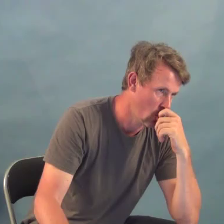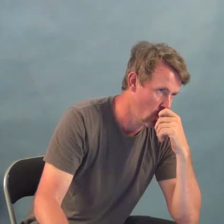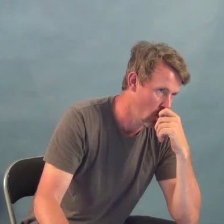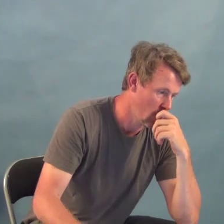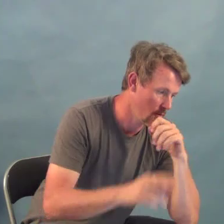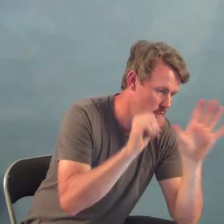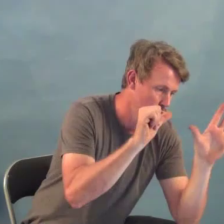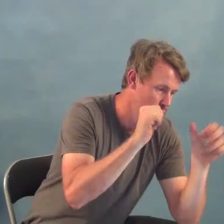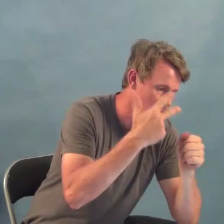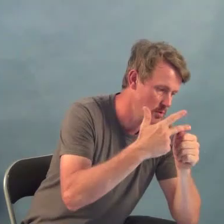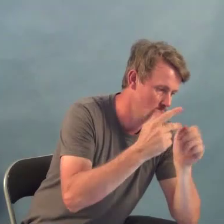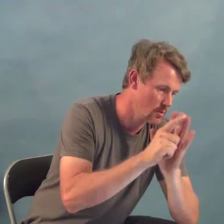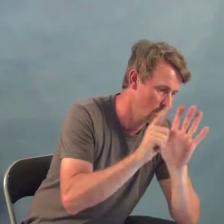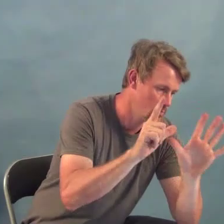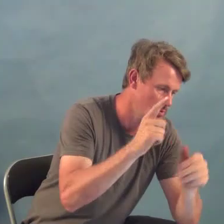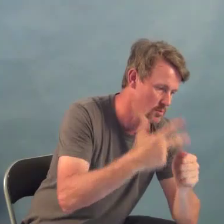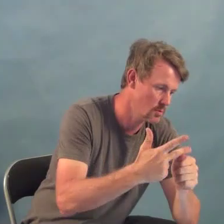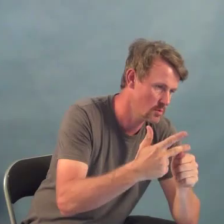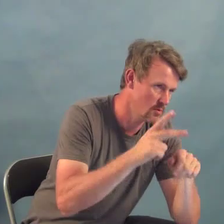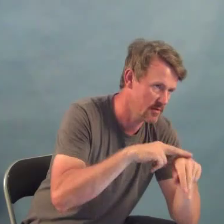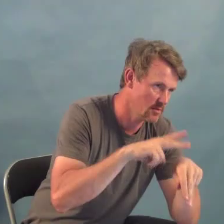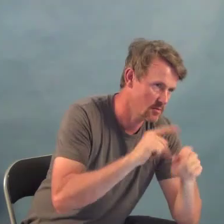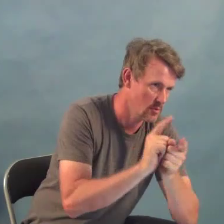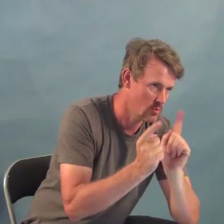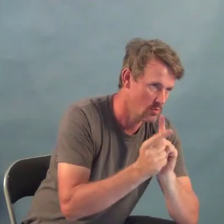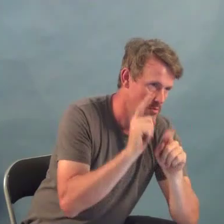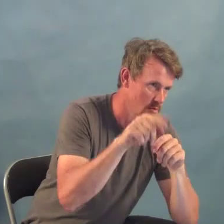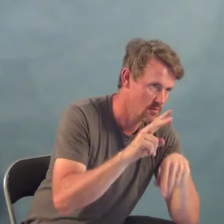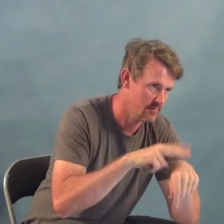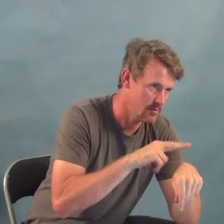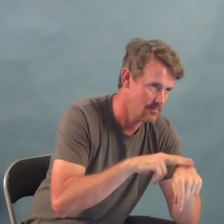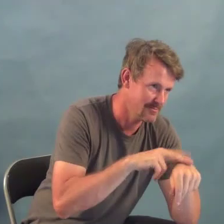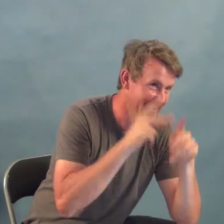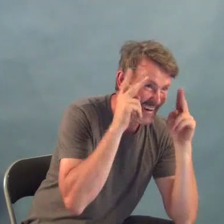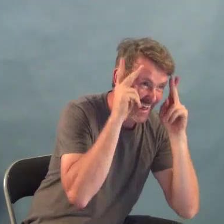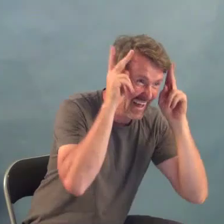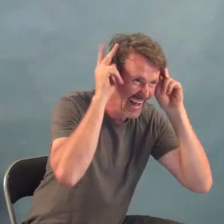Od szóstej trzydzieści do siódmej trzydzieści mam fryzjera, spotkajmy się potem, po fryzjerze.